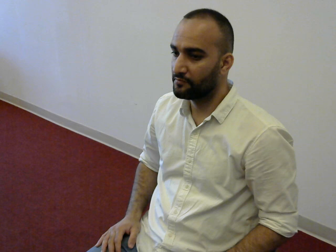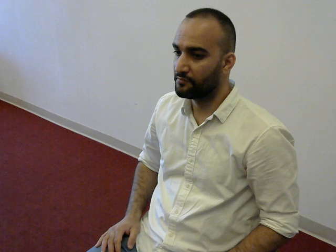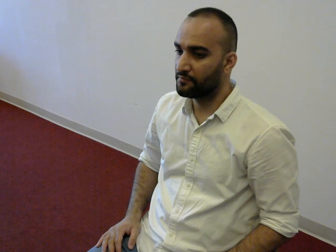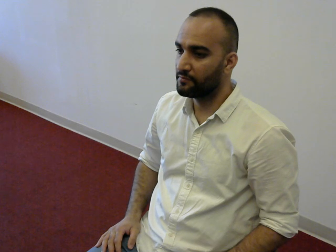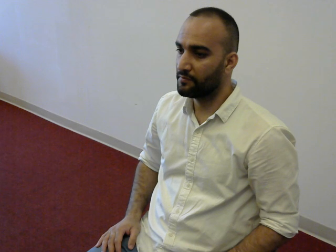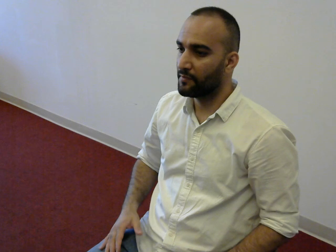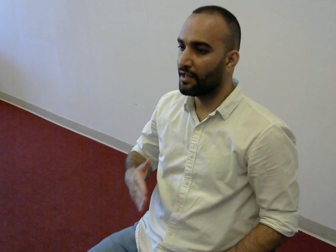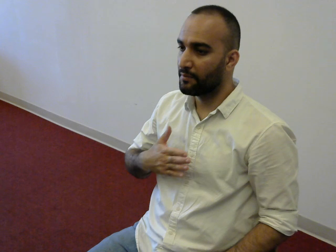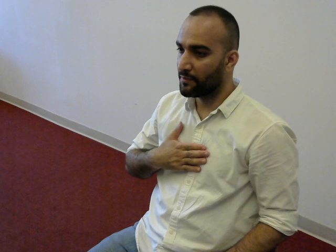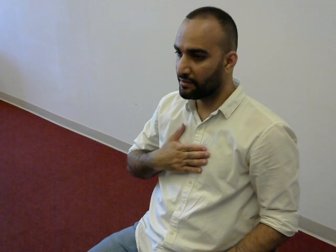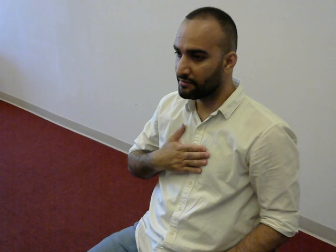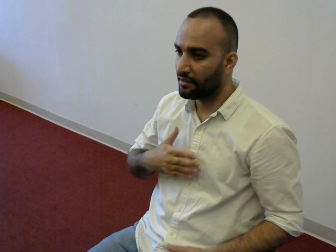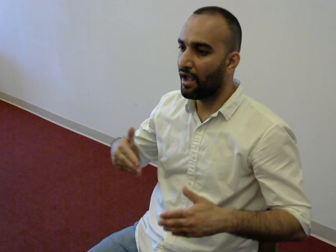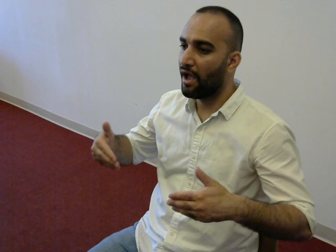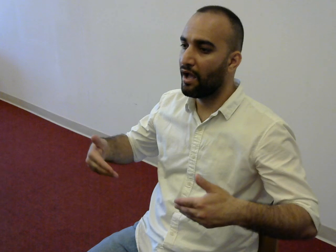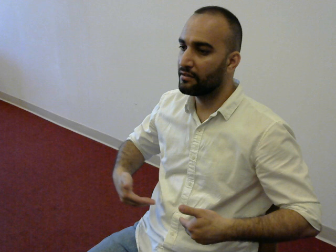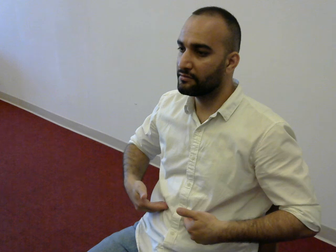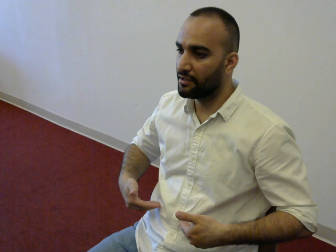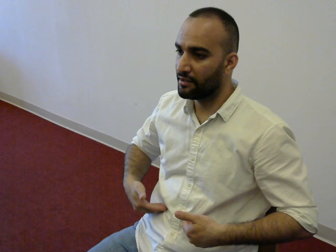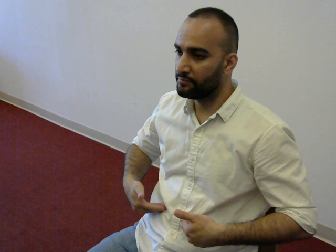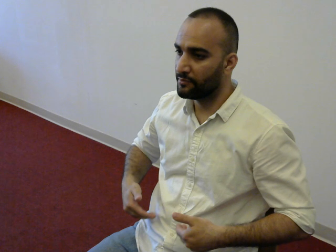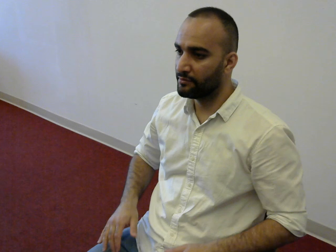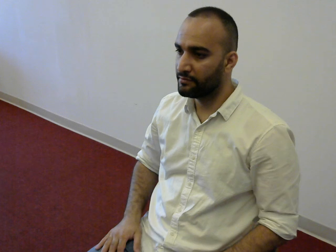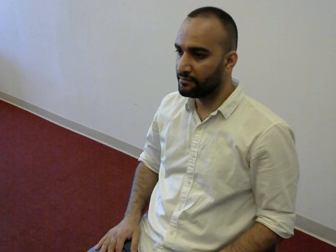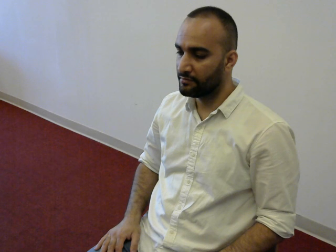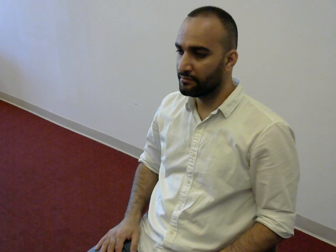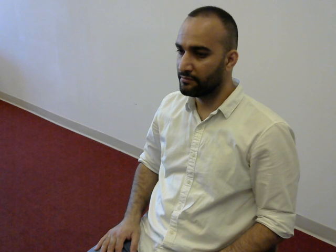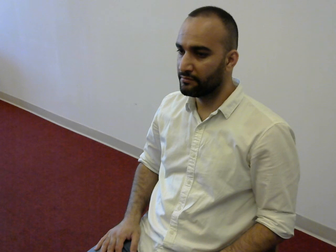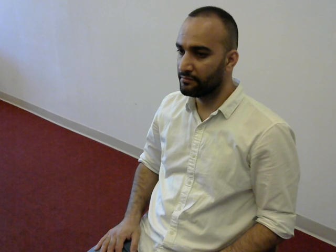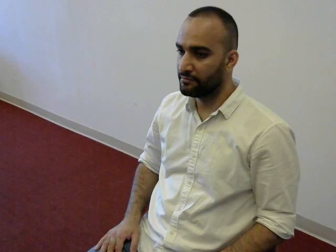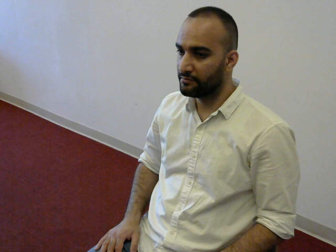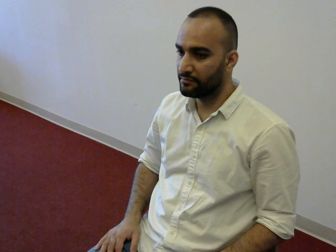Mən acam